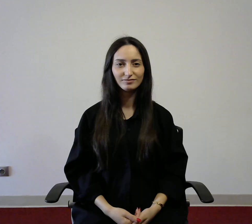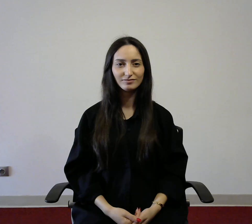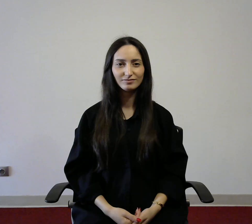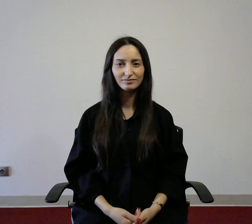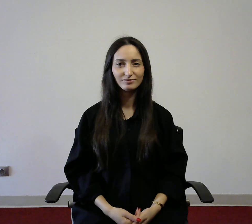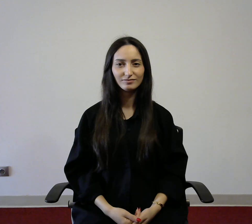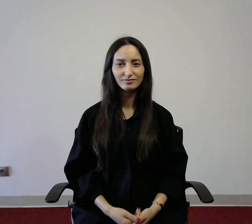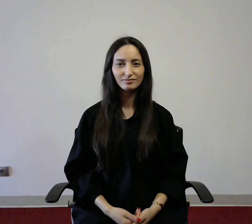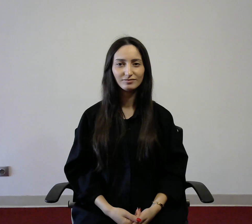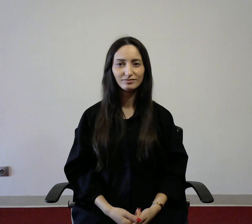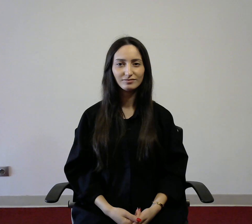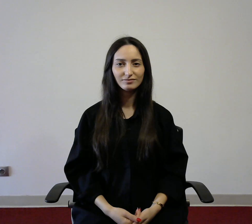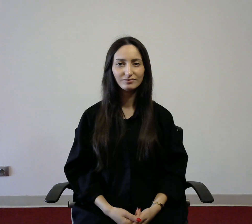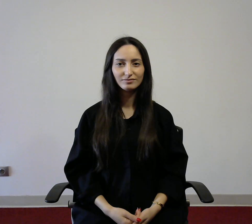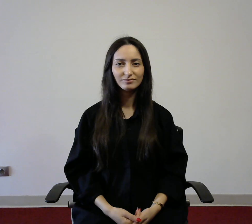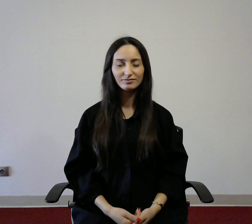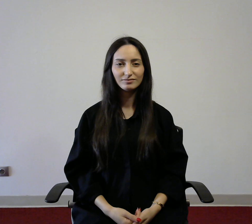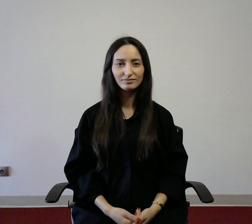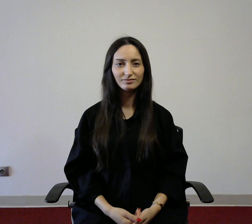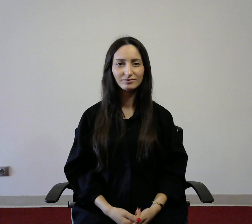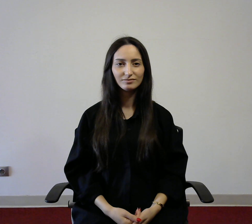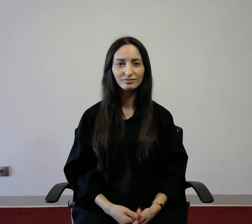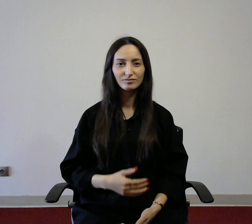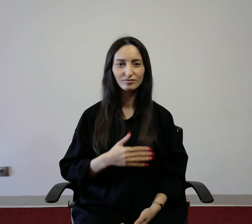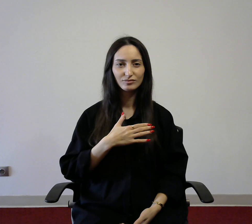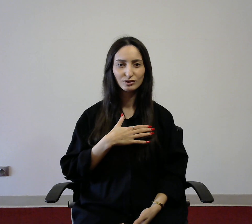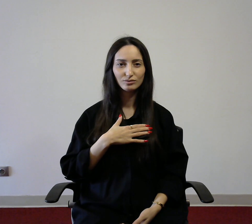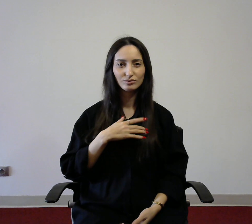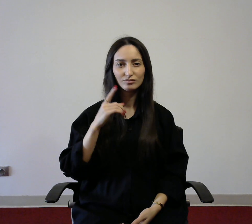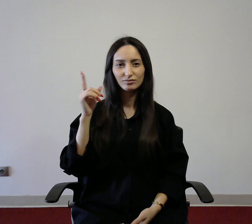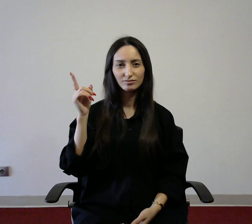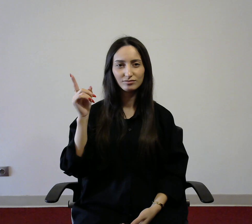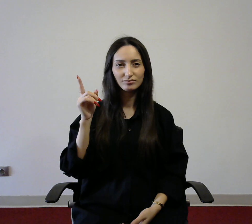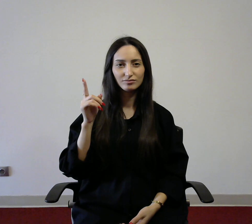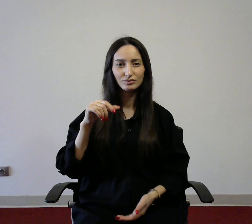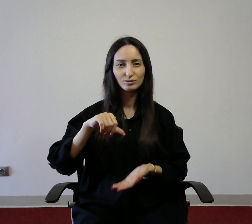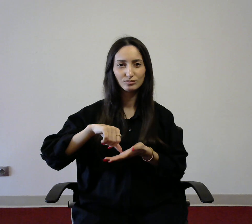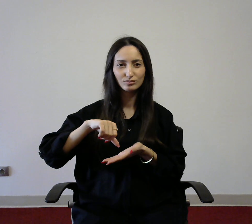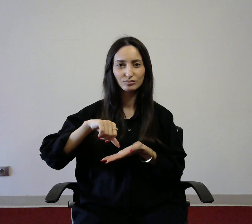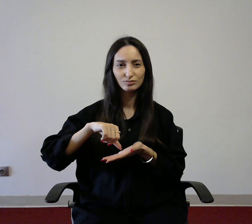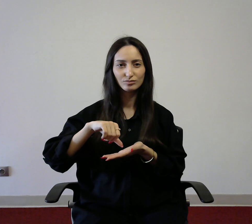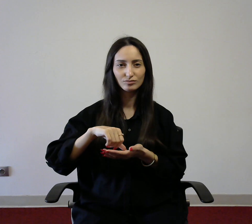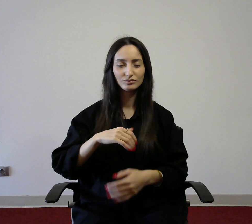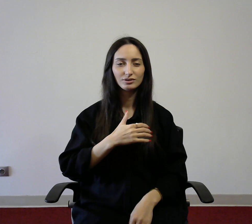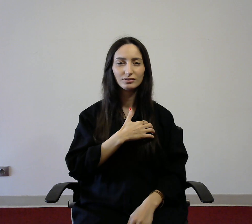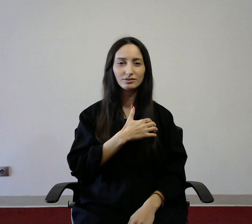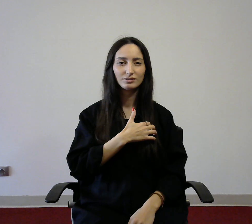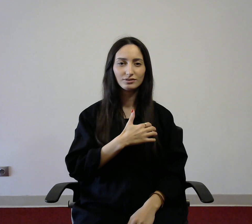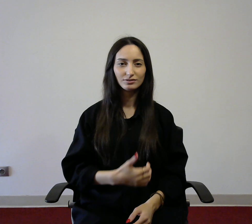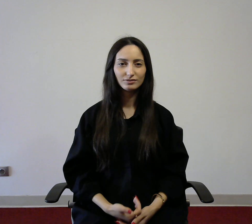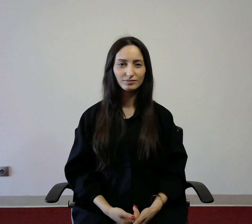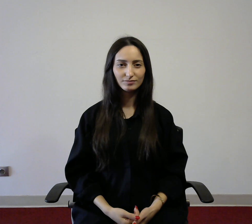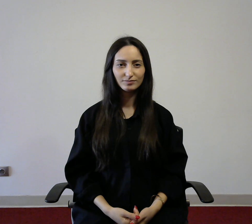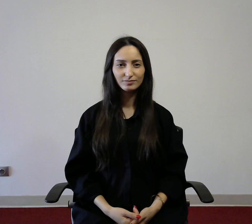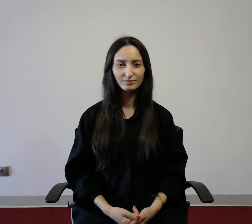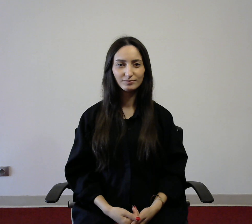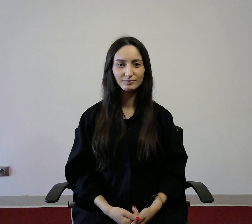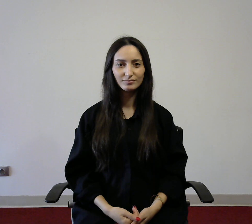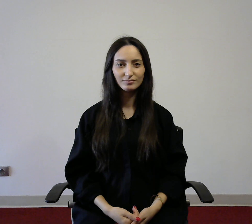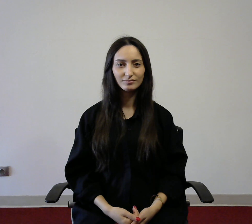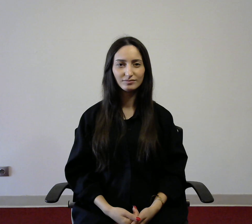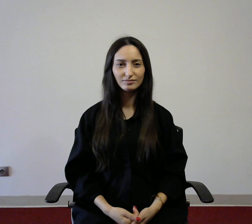Mən orda olmaq istəyərdim